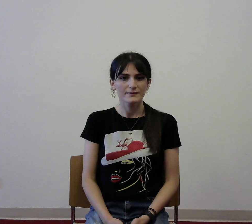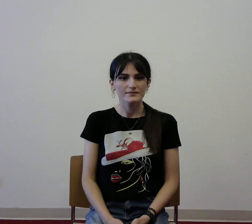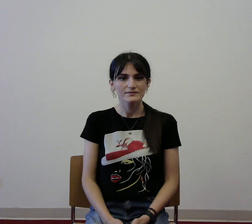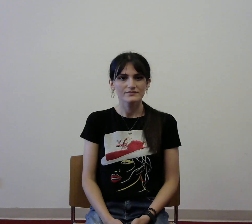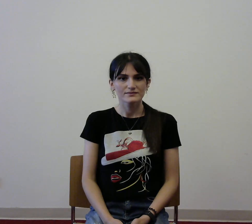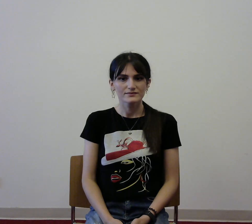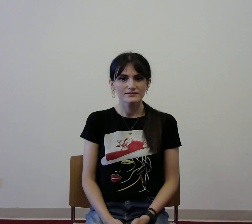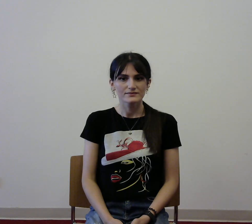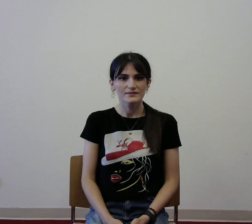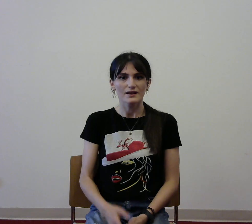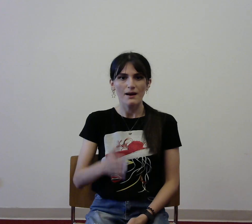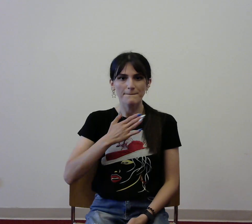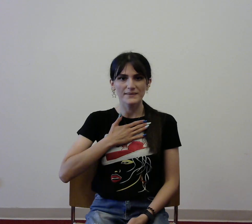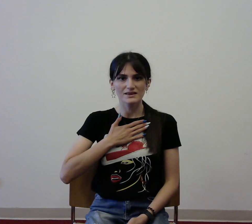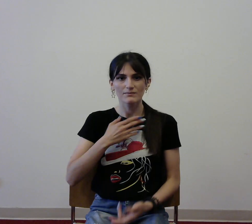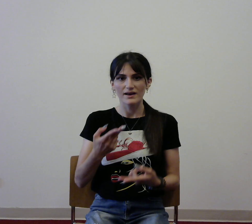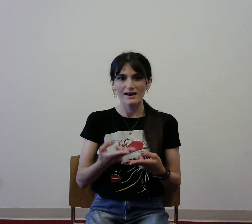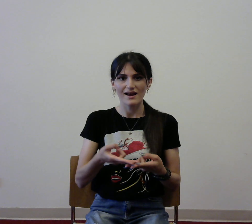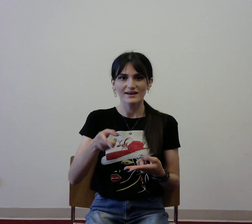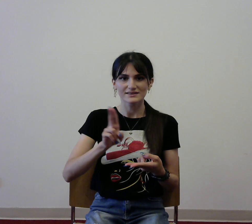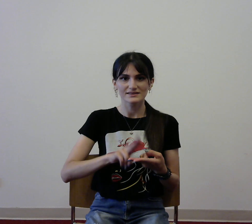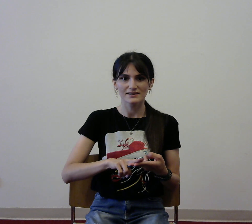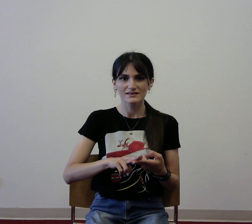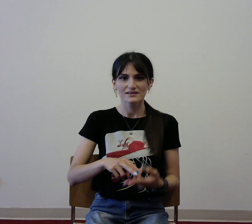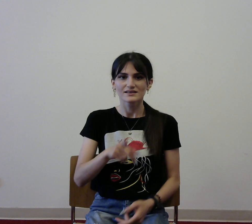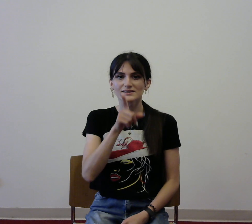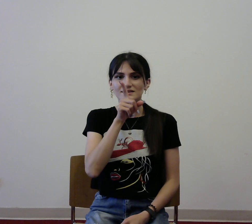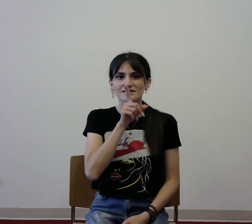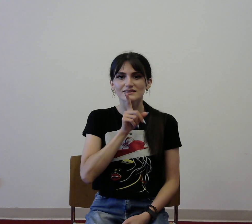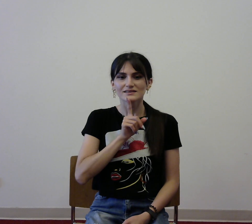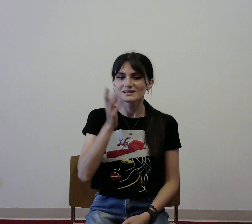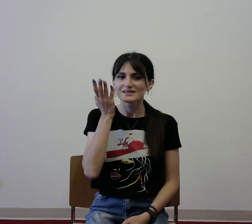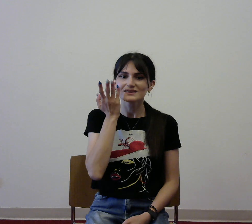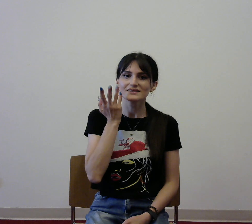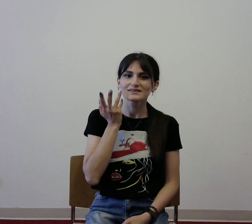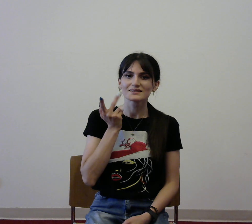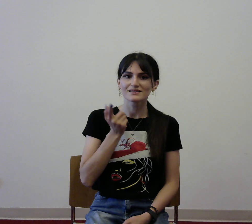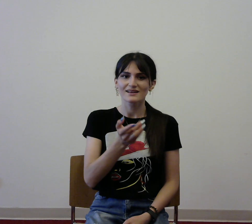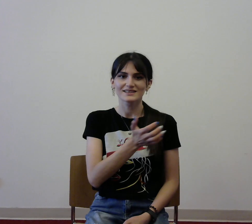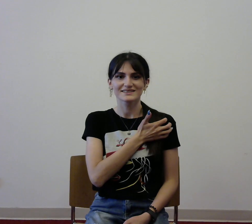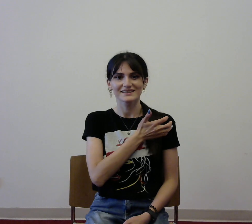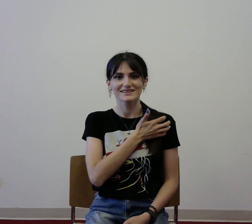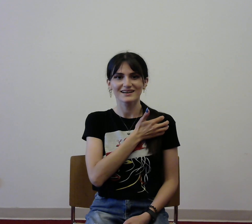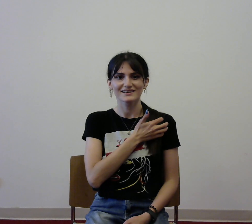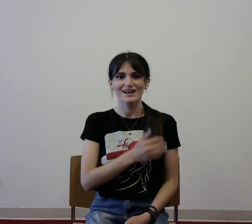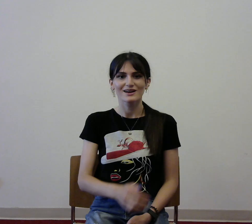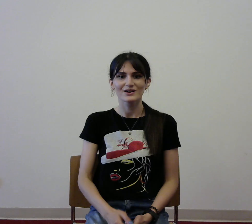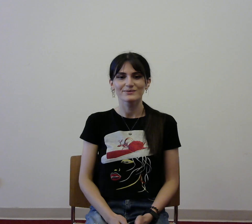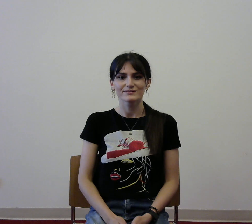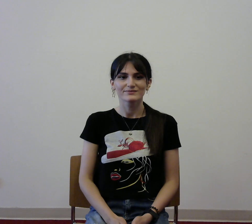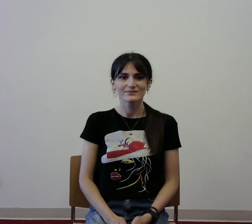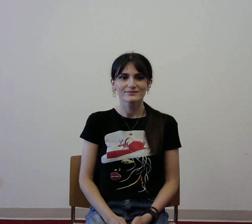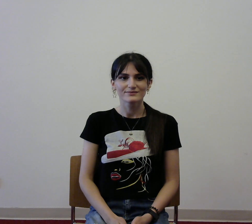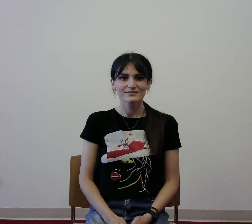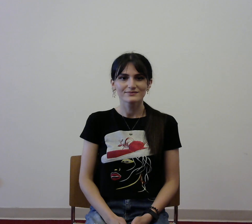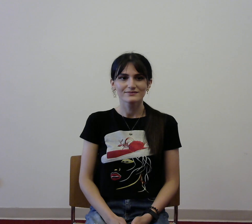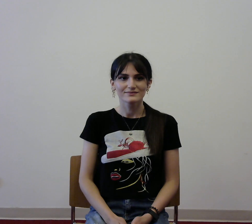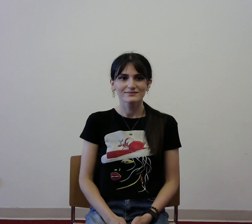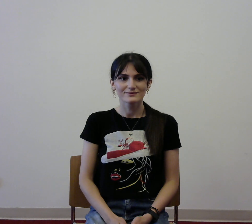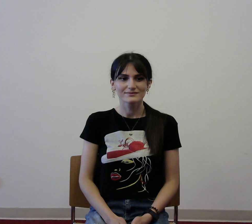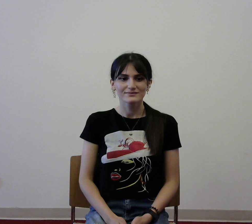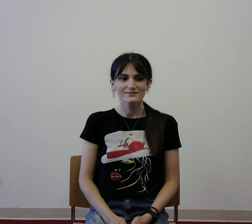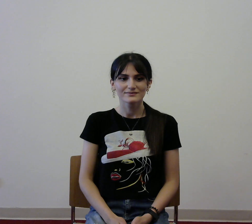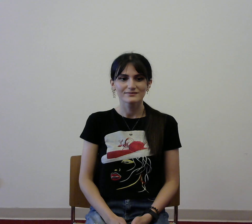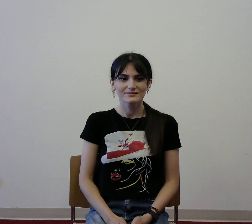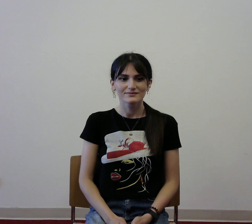Mən bunun göy rəngdə olanını istəyirəm